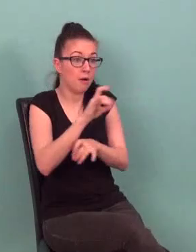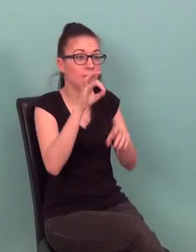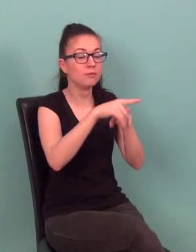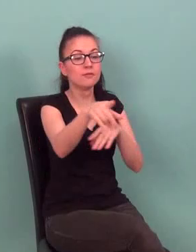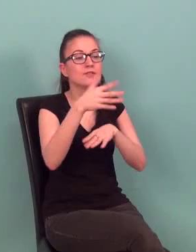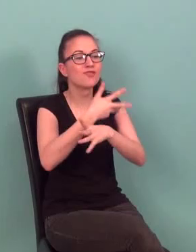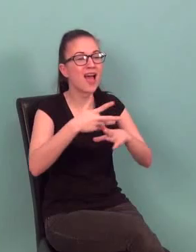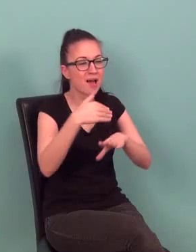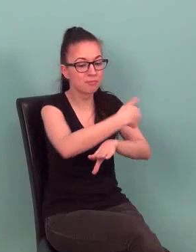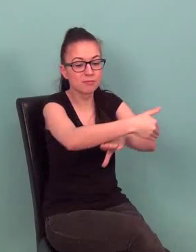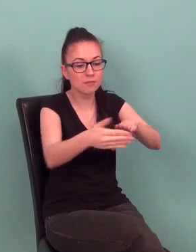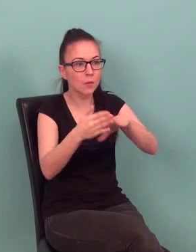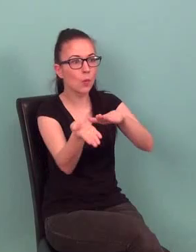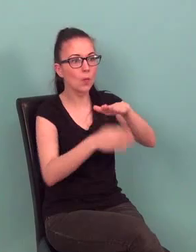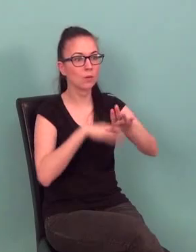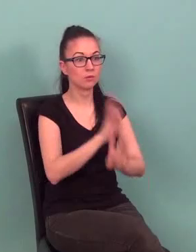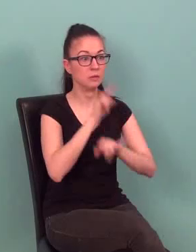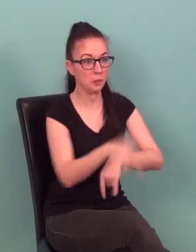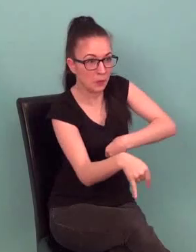Przybiegają do skarpy i jeleń nagle się zatrzymuje.